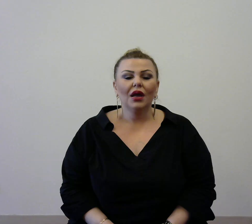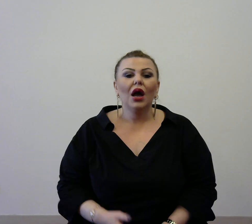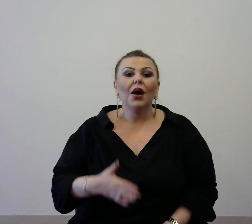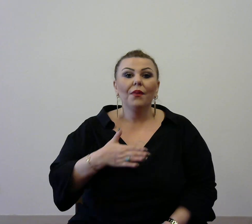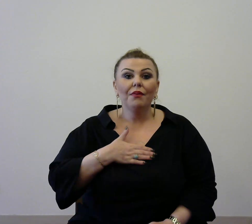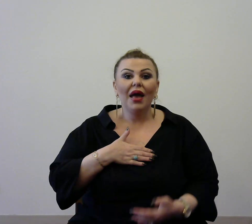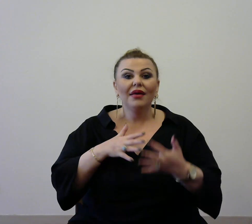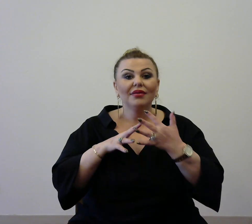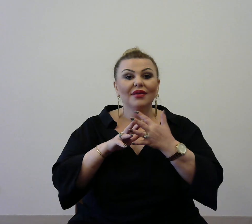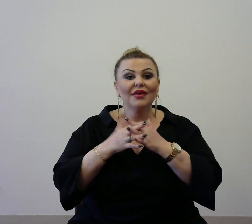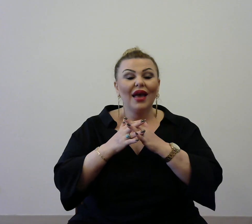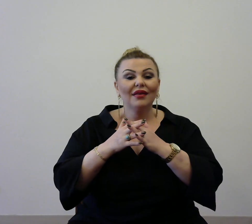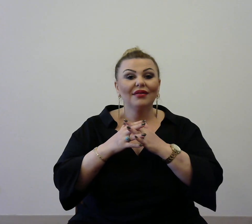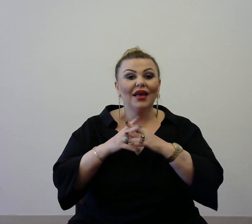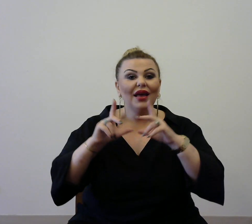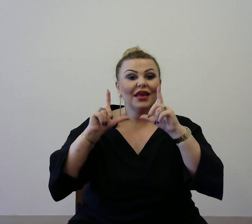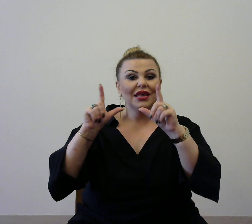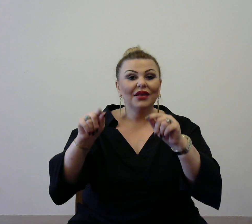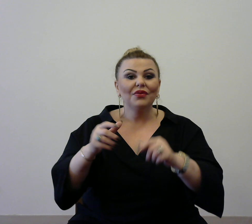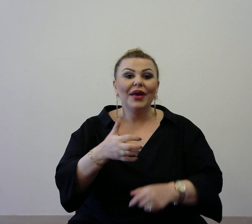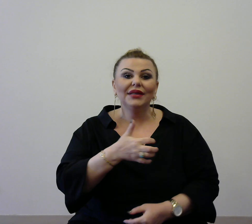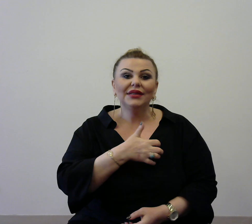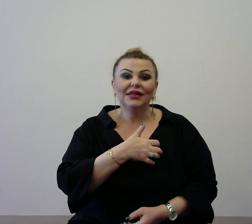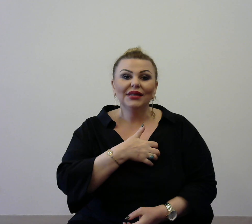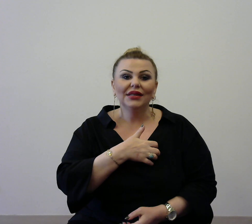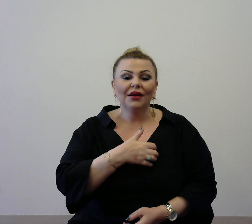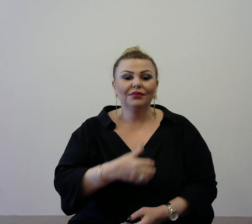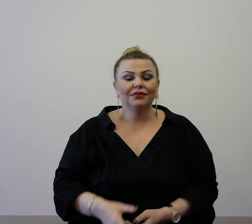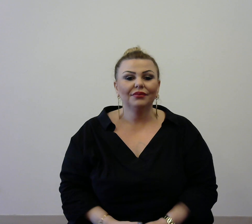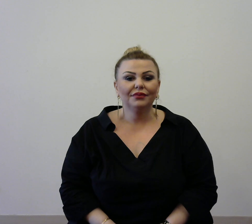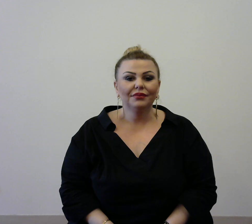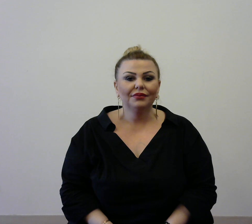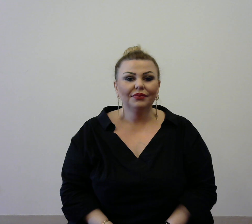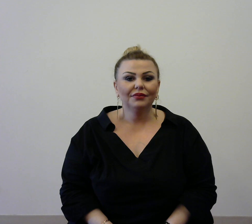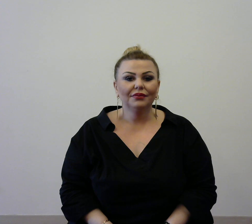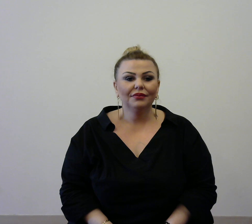Mən kəndə getmək istəyirəm